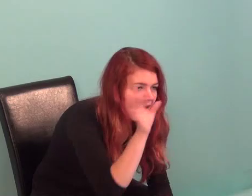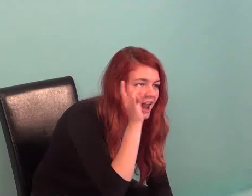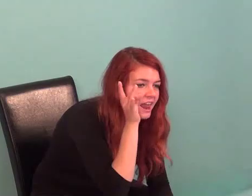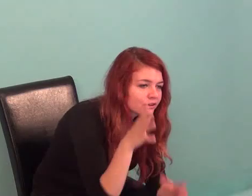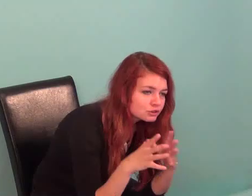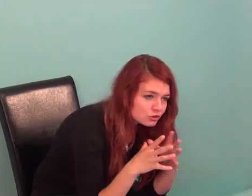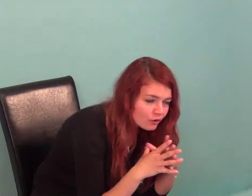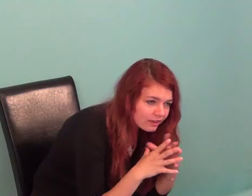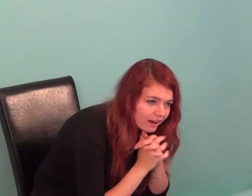A dziesiąta rano?